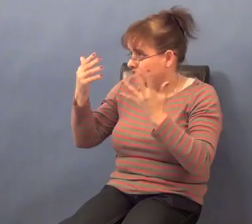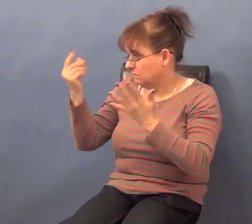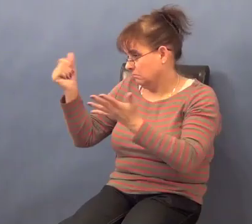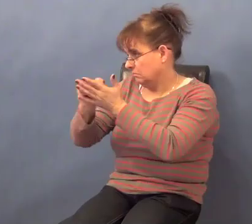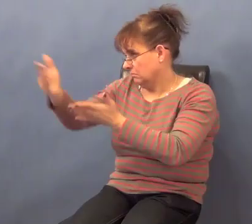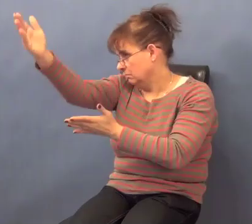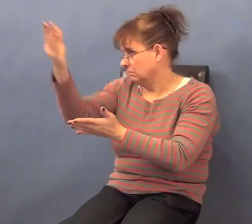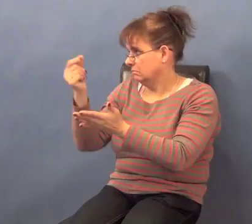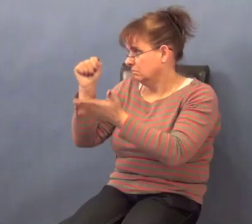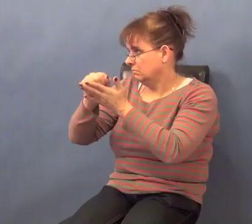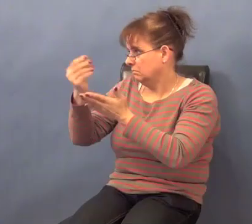A jeżeli chcesz, to pokrywasz koszty we własnym zakresie.